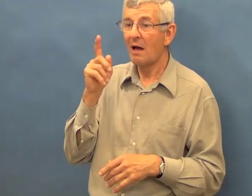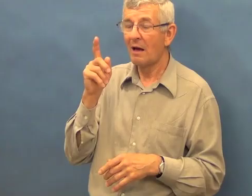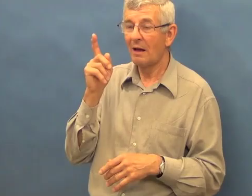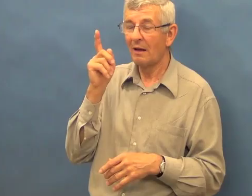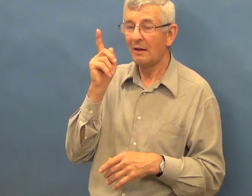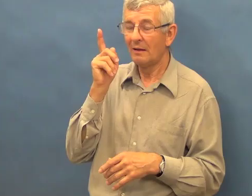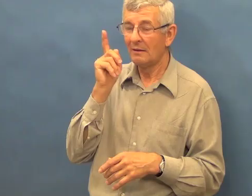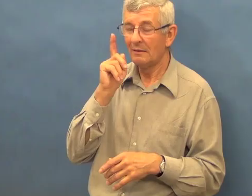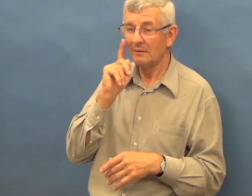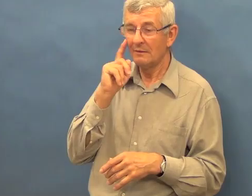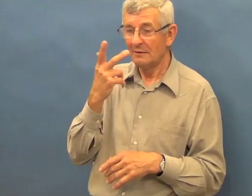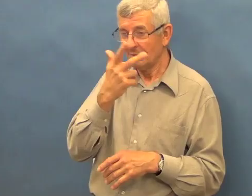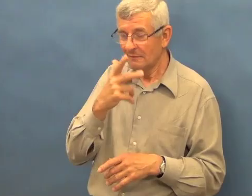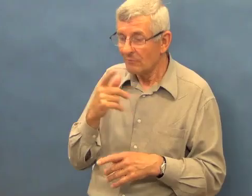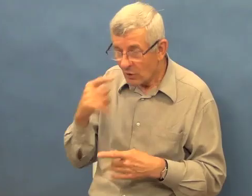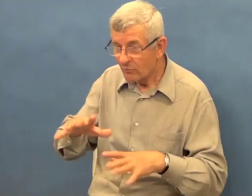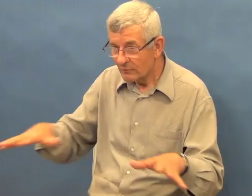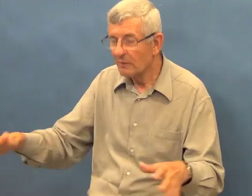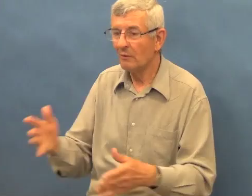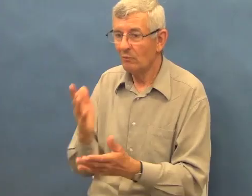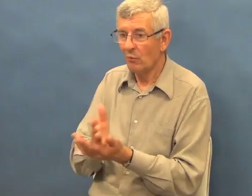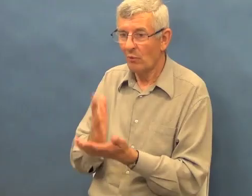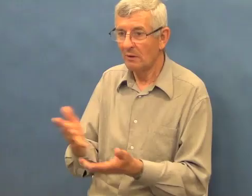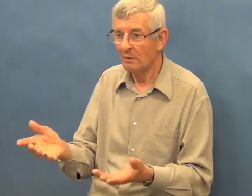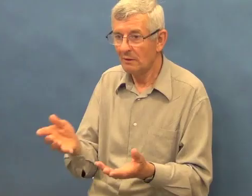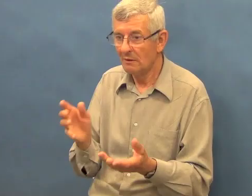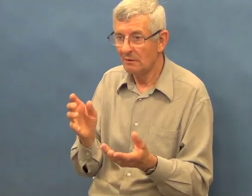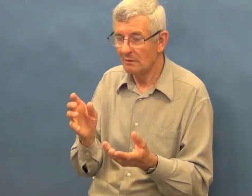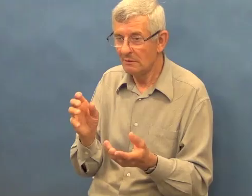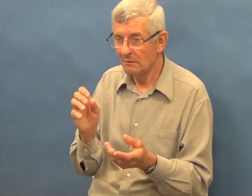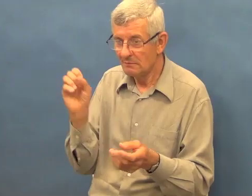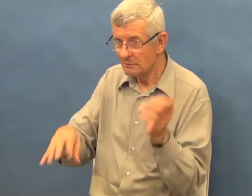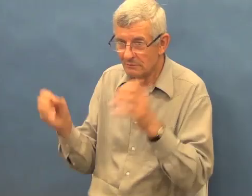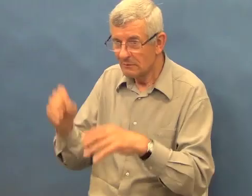Trzech chłopców zauważyło rozsypane gruszki, pomagają zbierać.